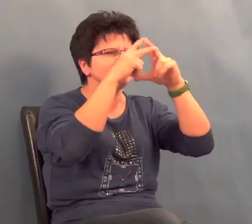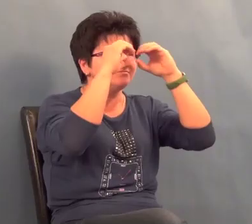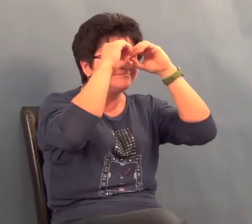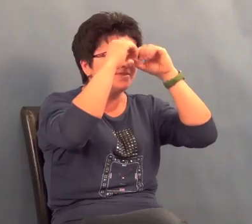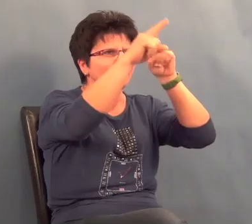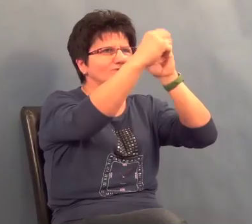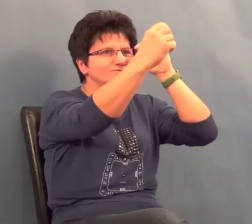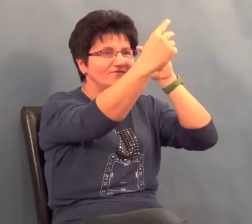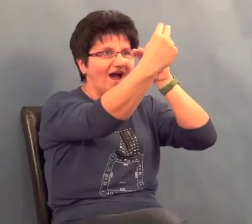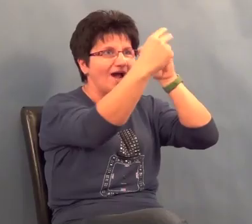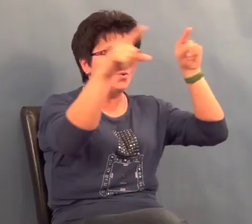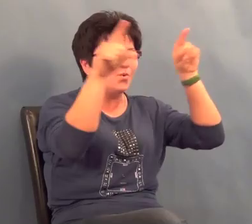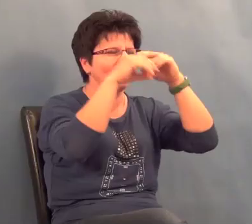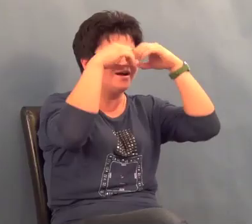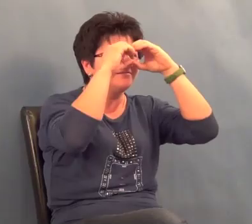Oboje jednocześnie patrzą na siebie przez lornetki.